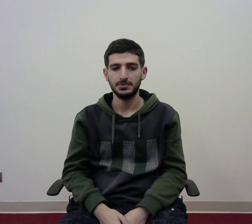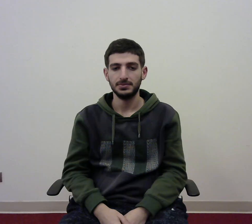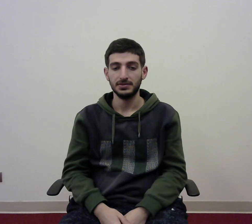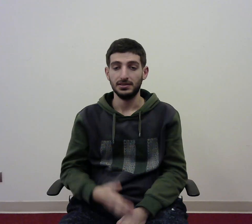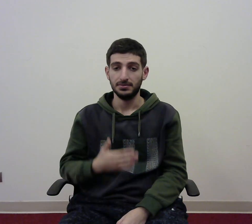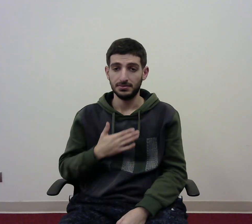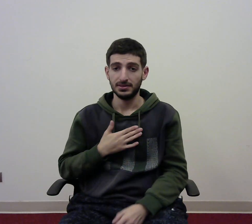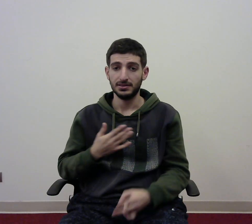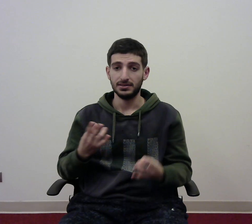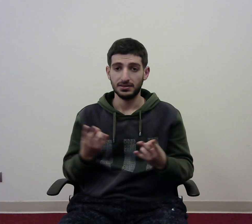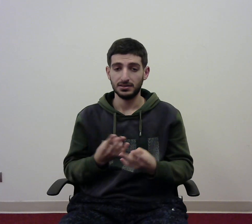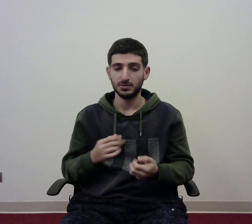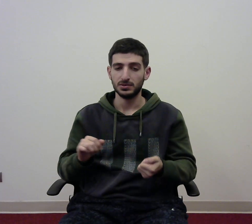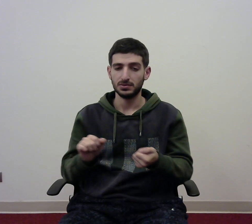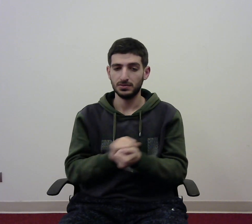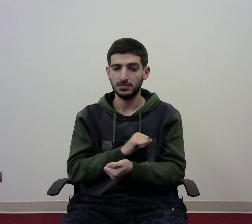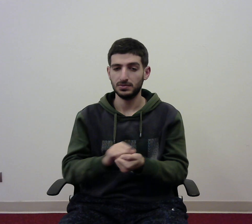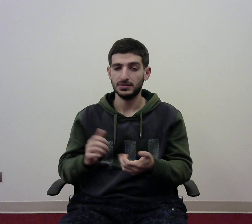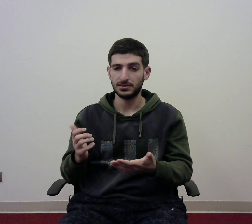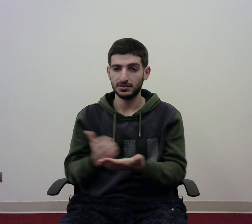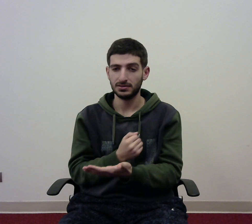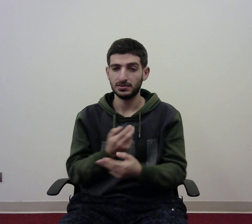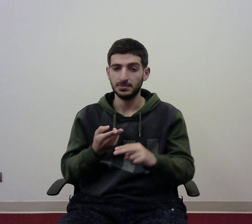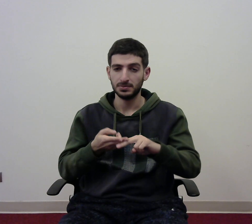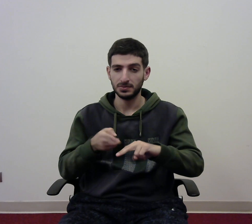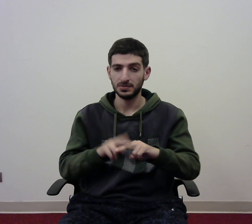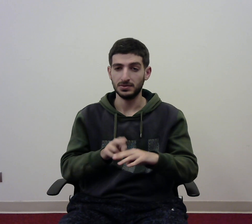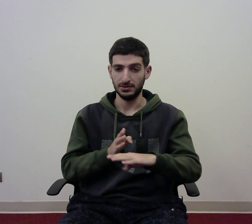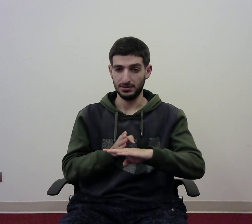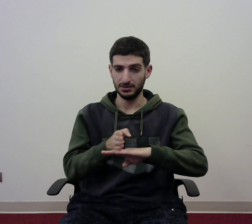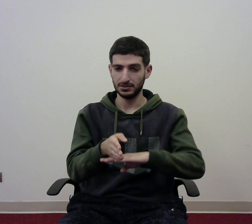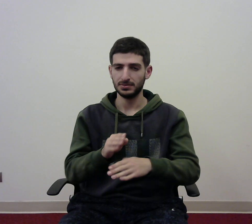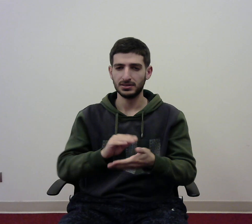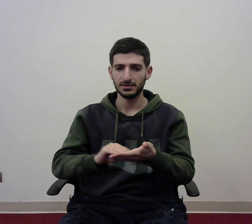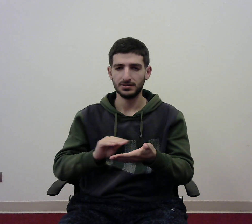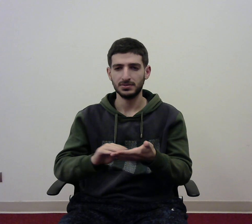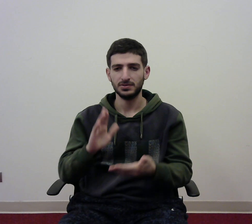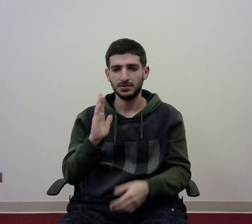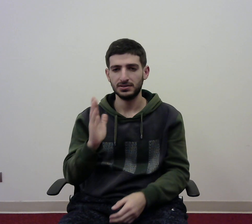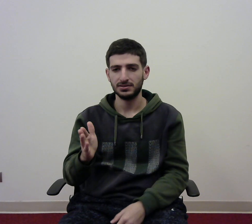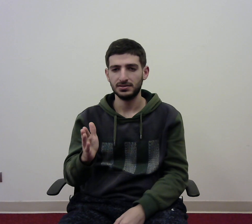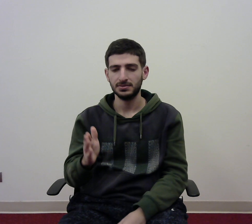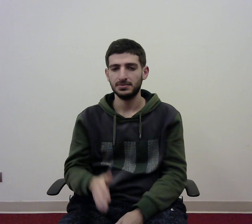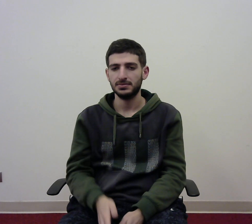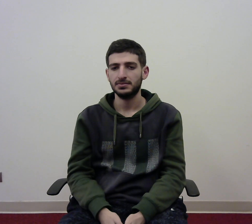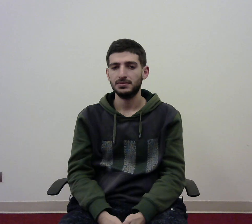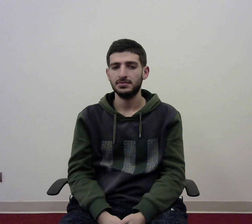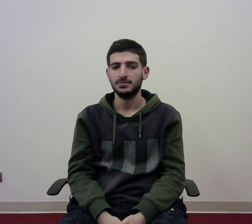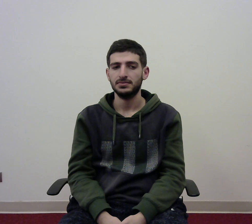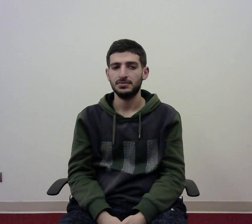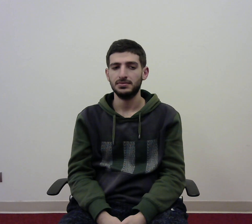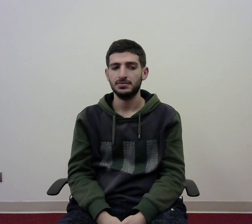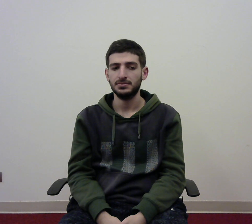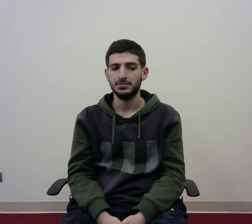Mən lazımlı kağızları tapmaq üçün müraciət yazacam